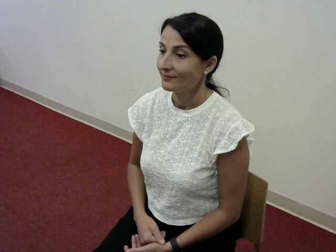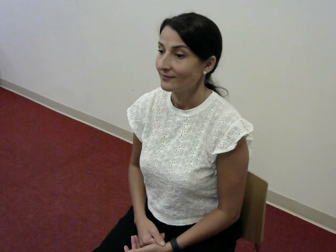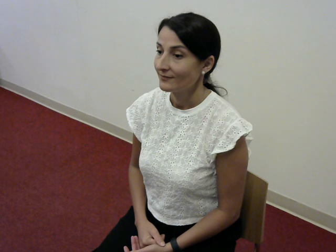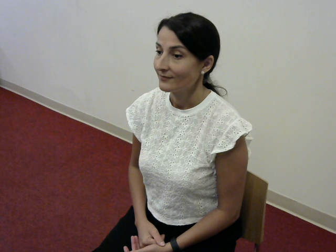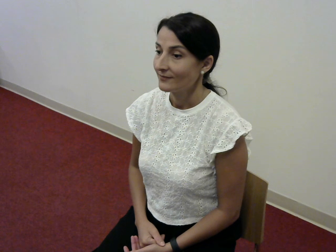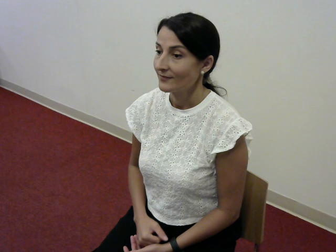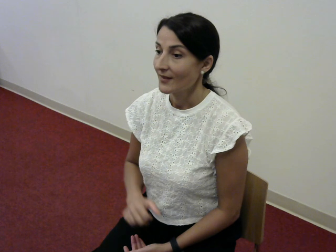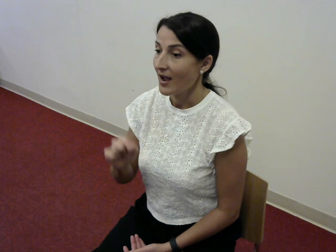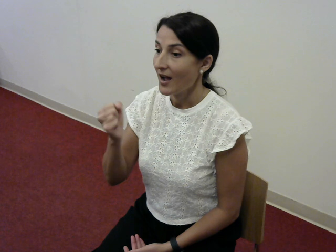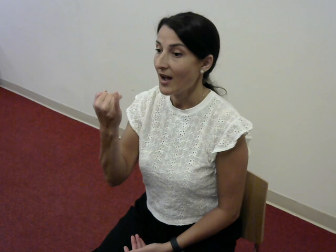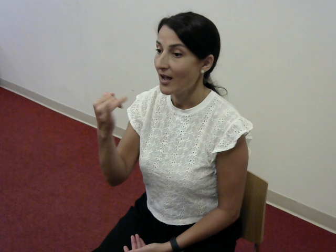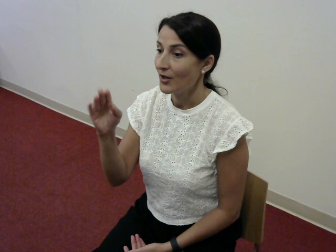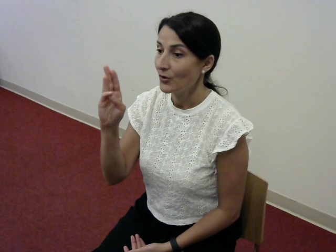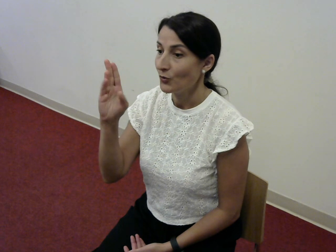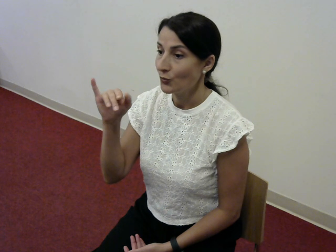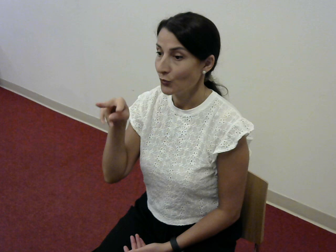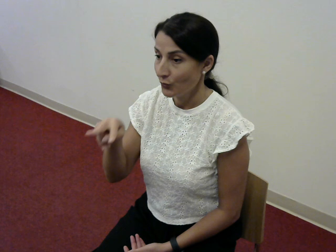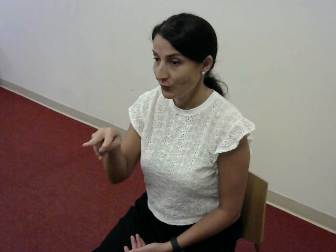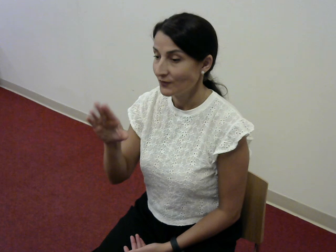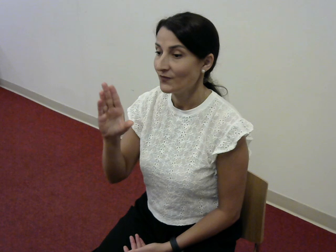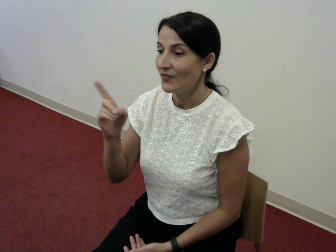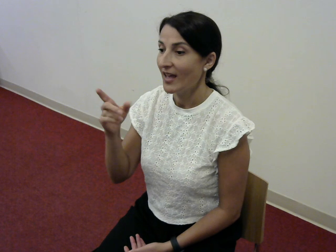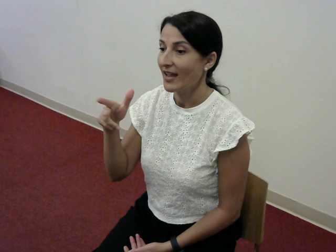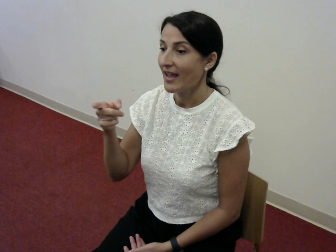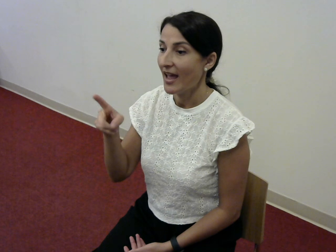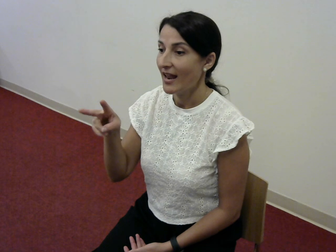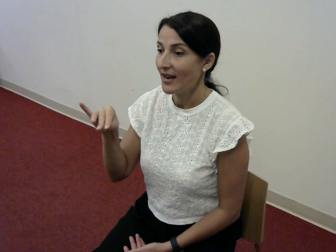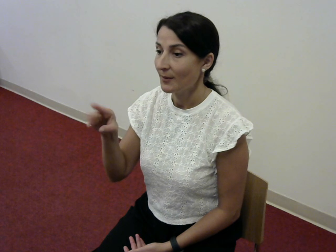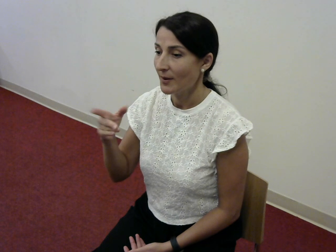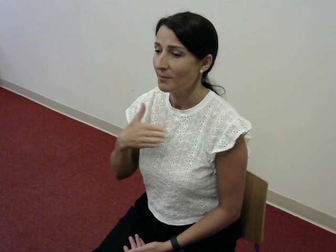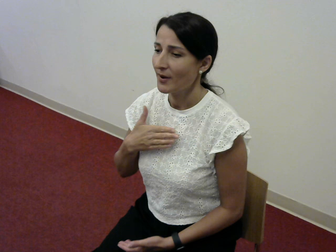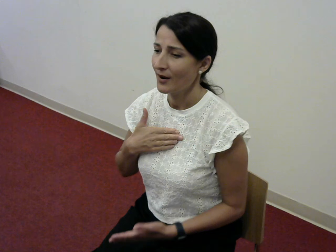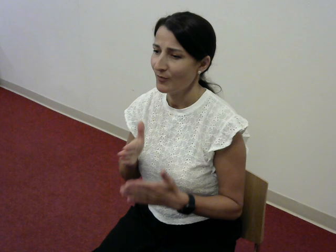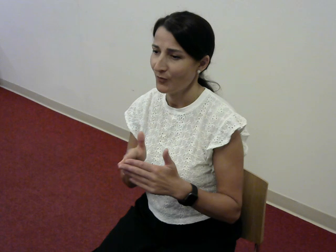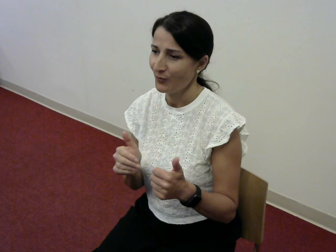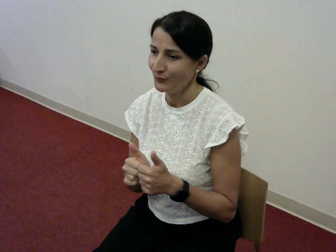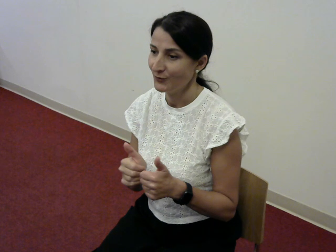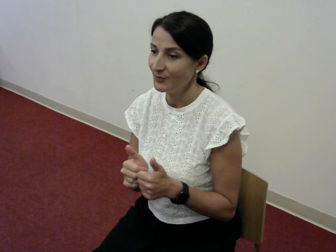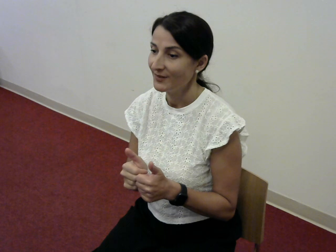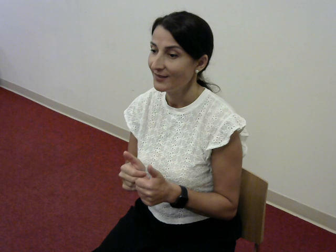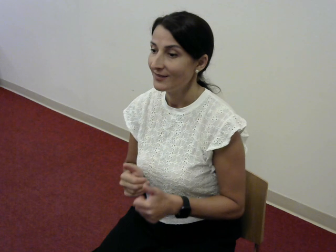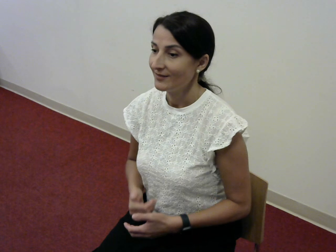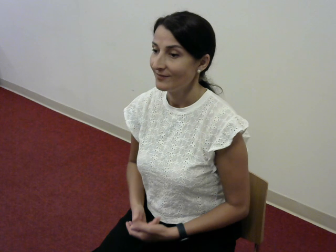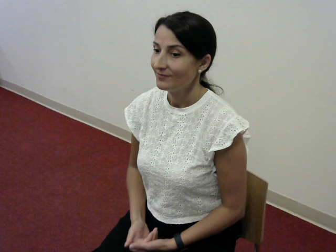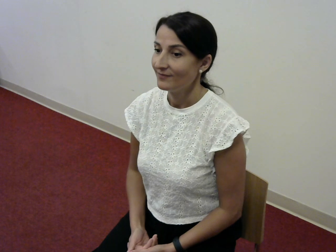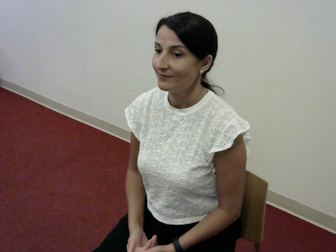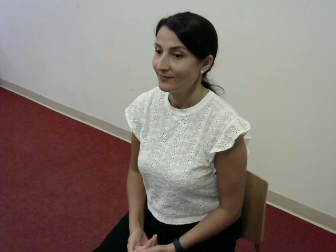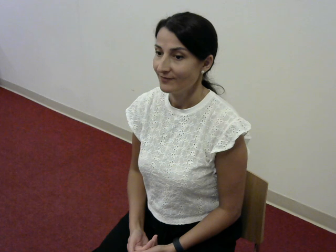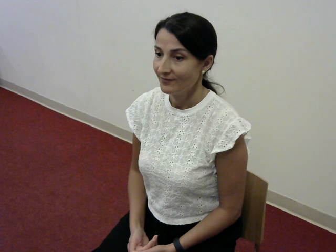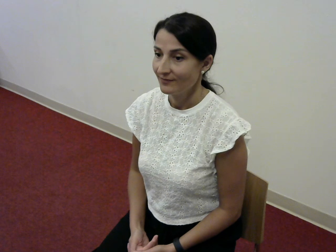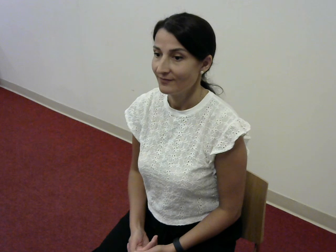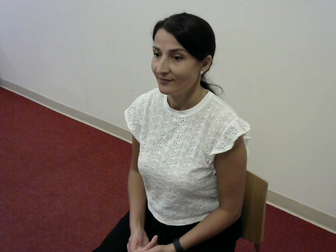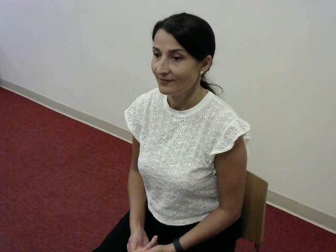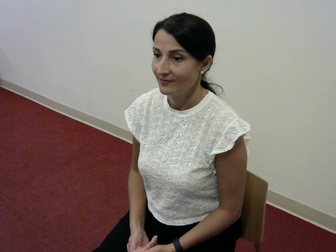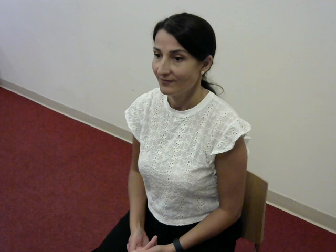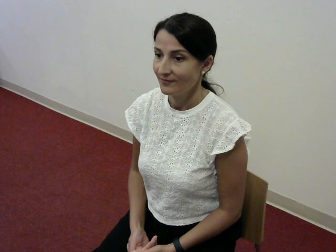Aygül və Həlimə mənim qonşularımdır